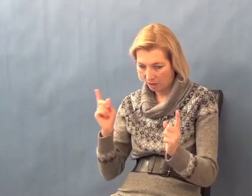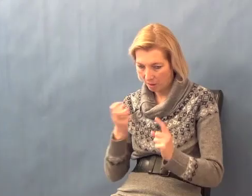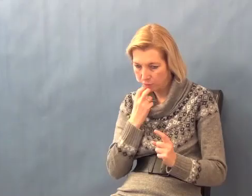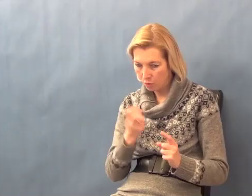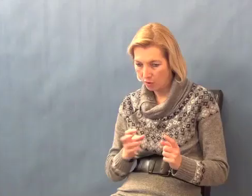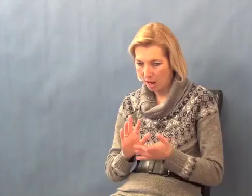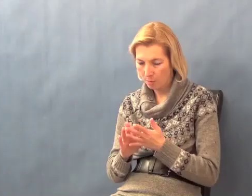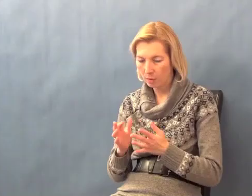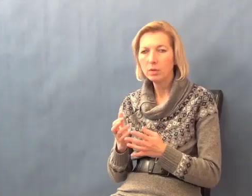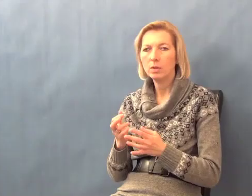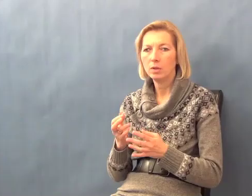Uwaga na prąd albo...